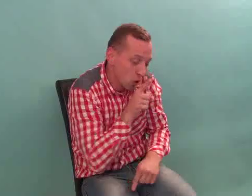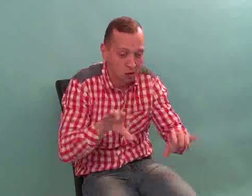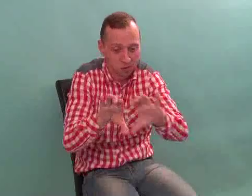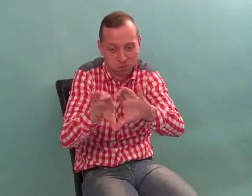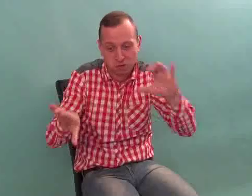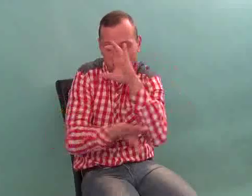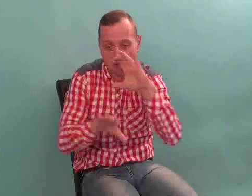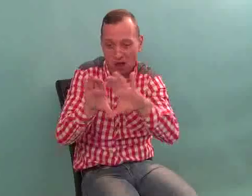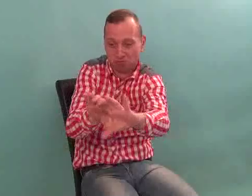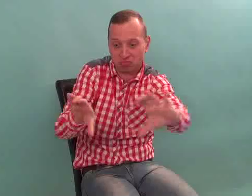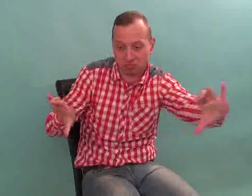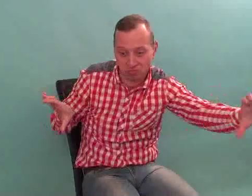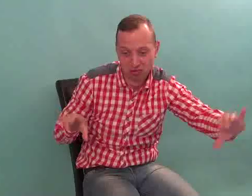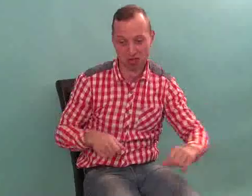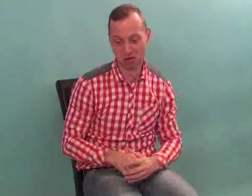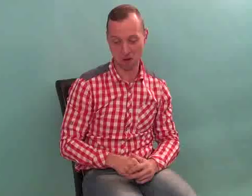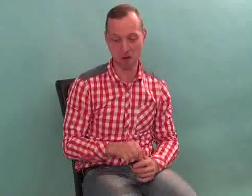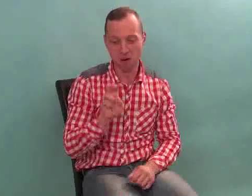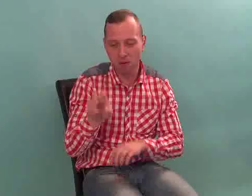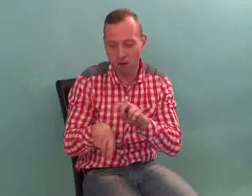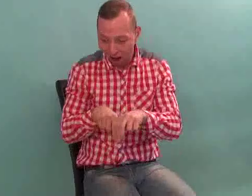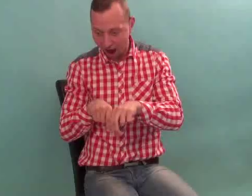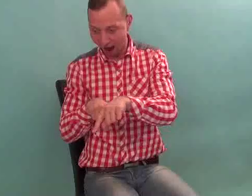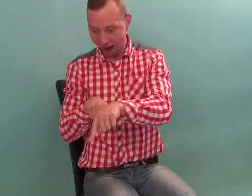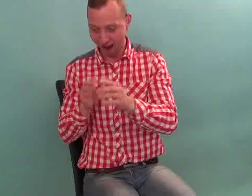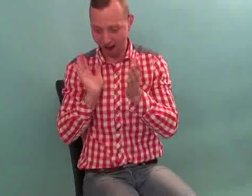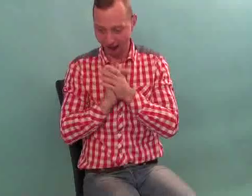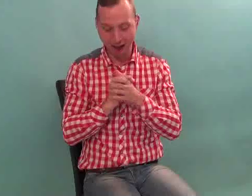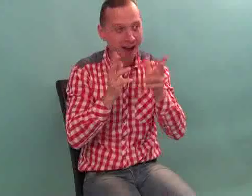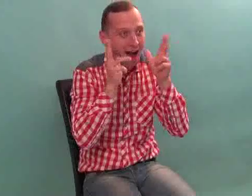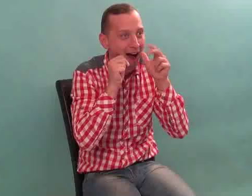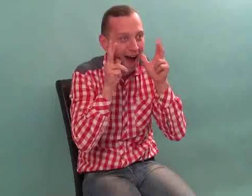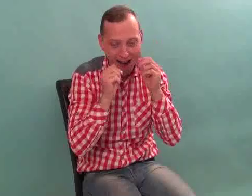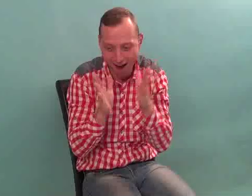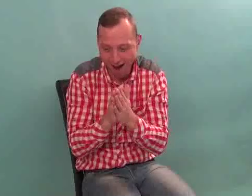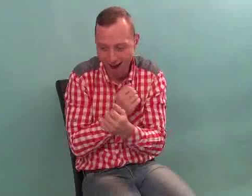Widzą leżące drzewo, więc idą w tę stronę i zauważają w końcu ukochaną żabę.